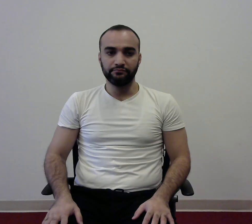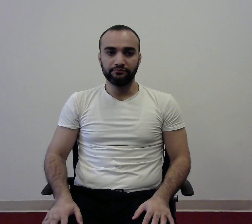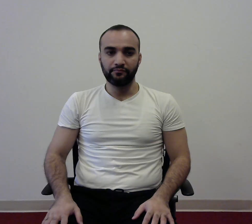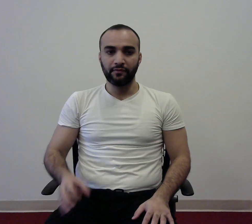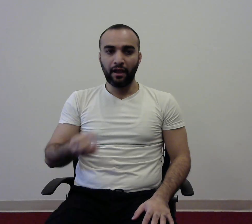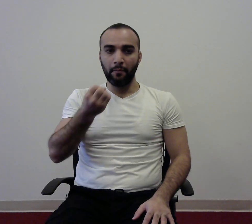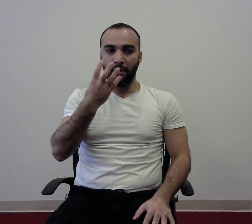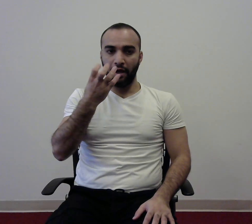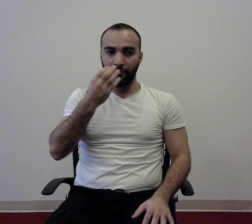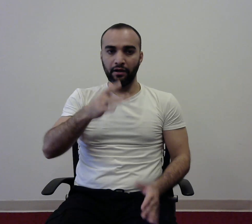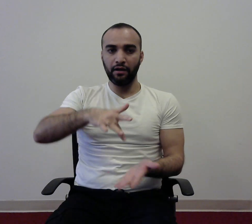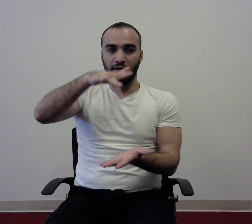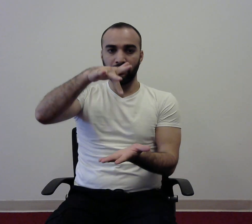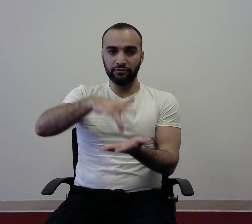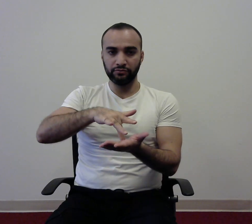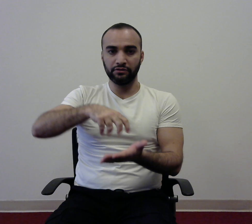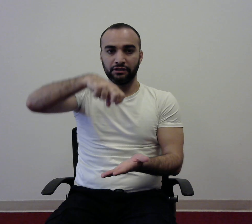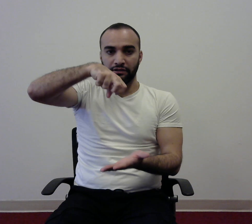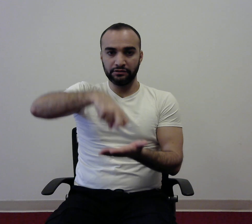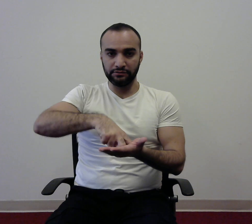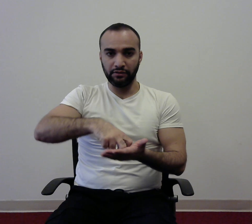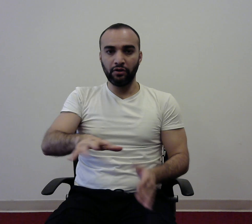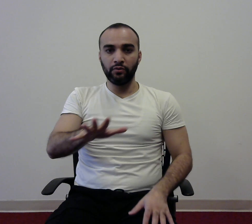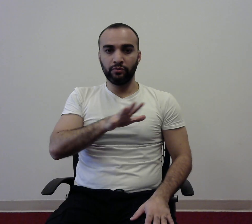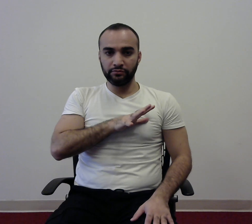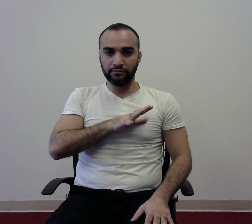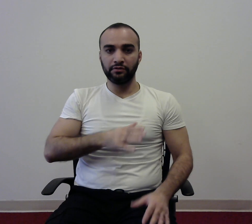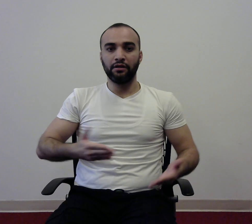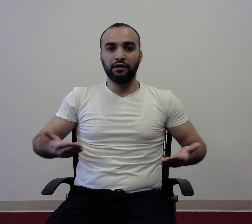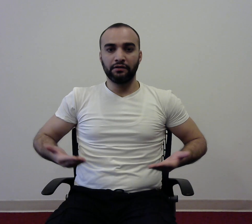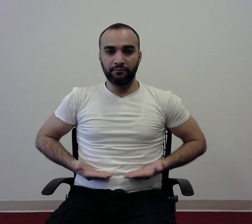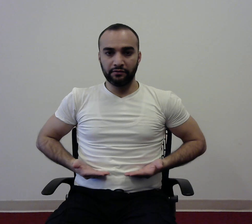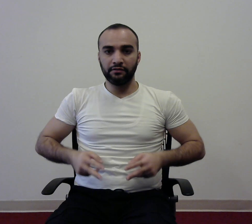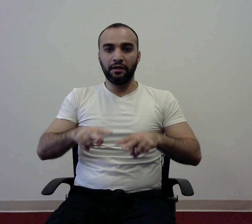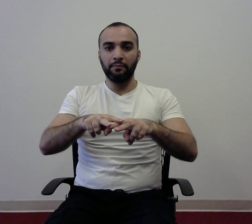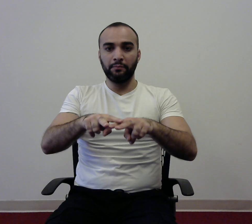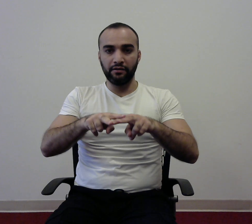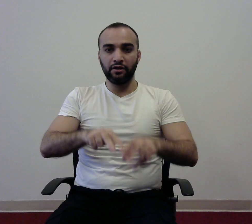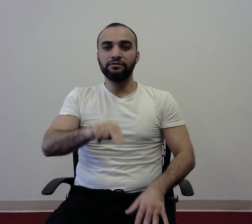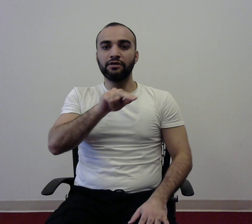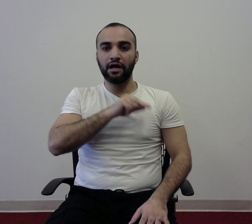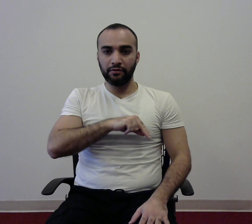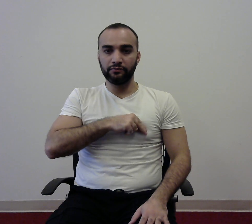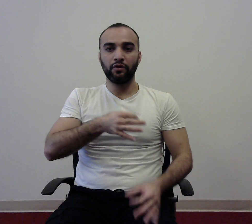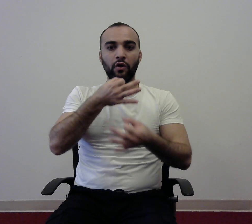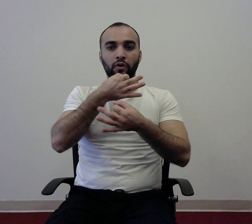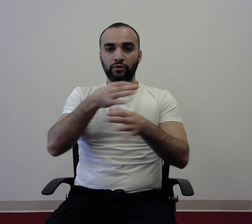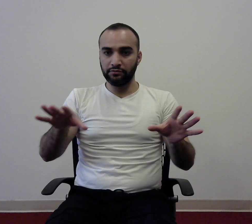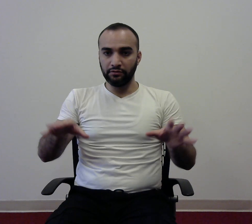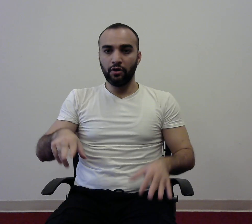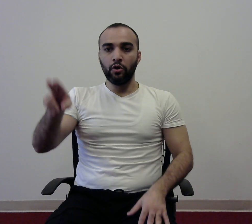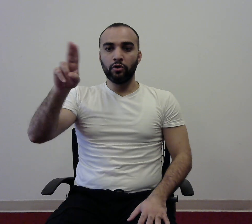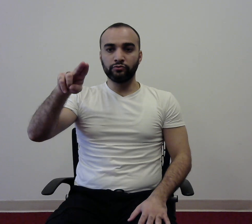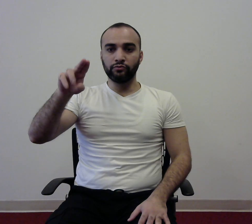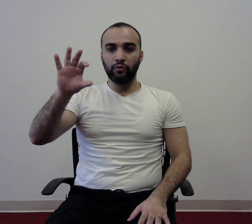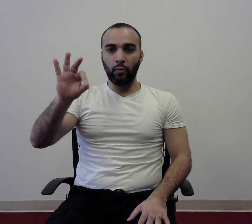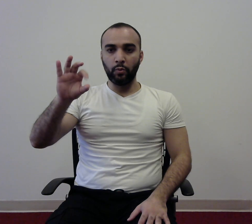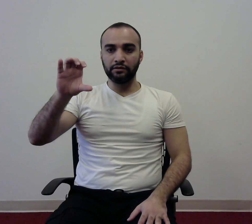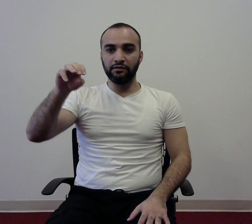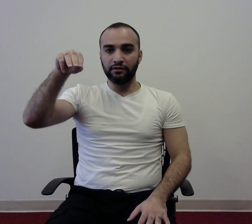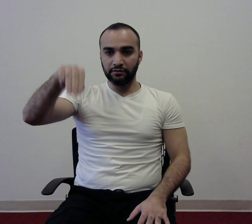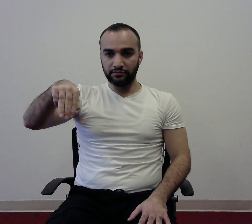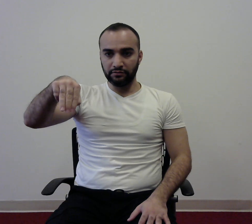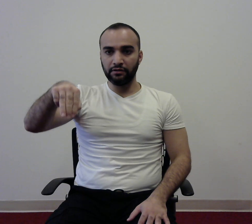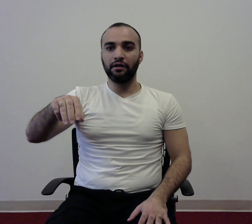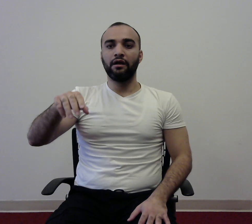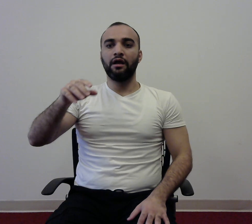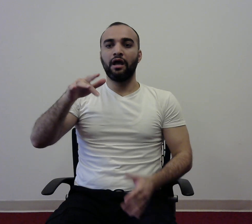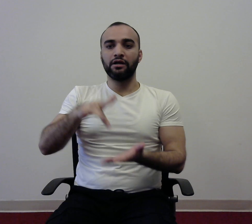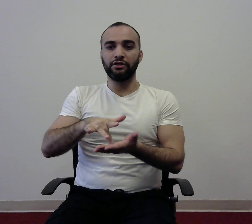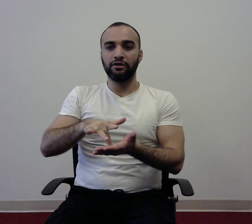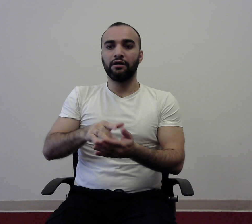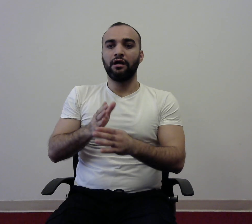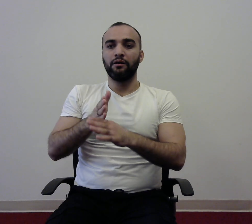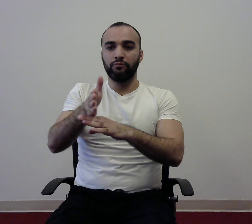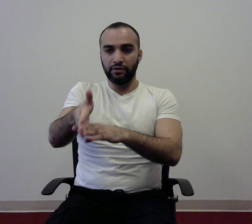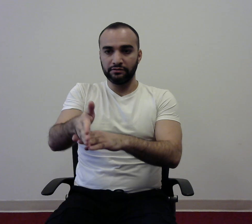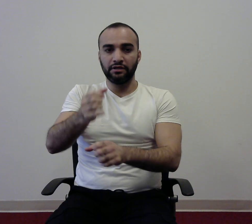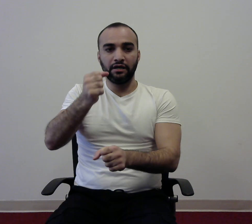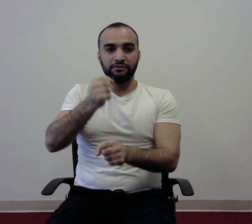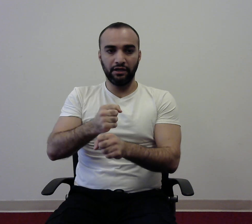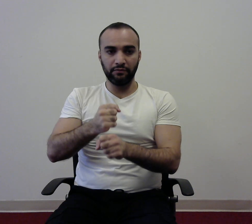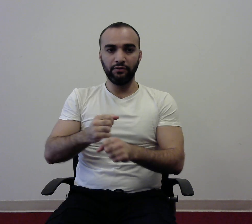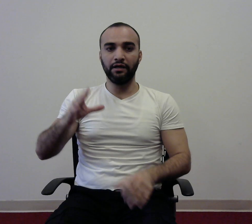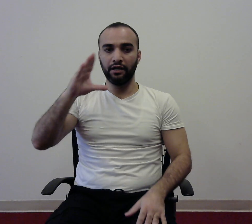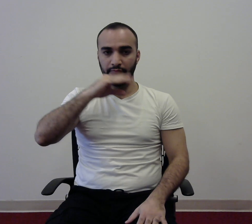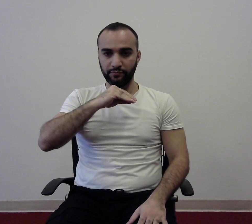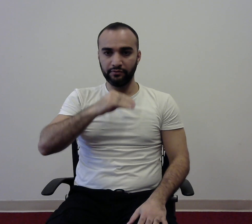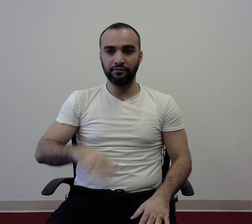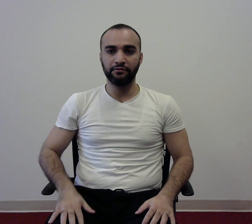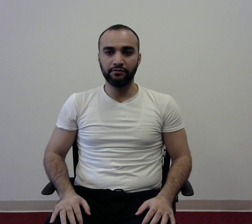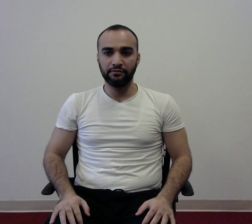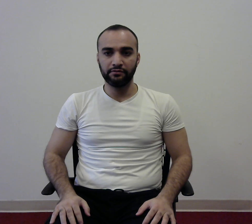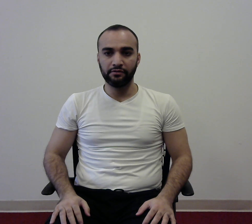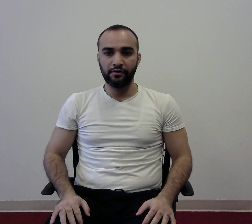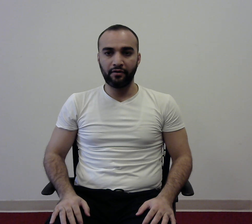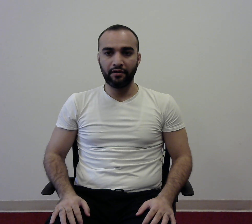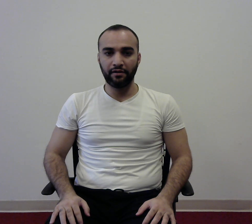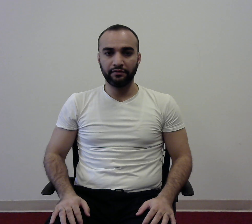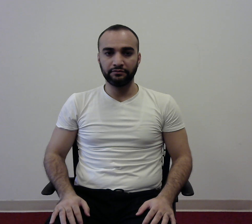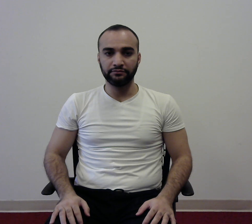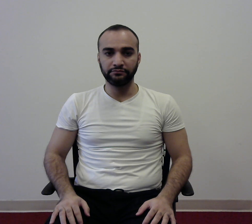Bakı şəhərində qeydiyyatda olan vətəndaşlar paytaxtda işləyən istənilən DOST mərkəzinə yaxınlaşa bilər